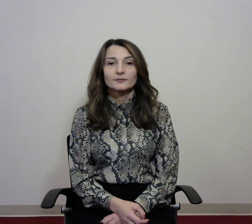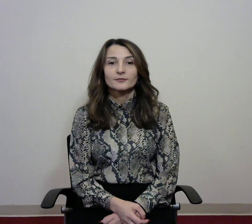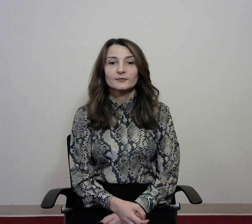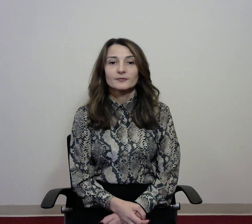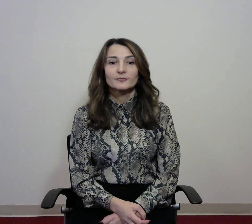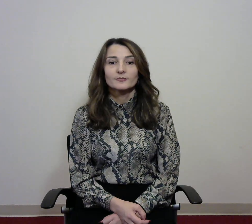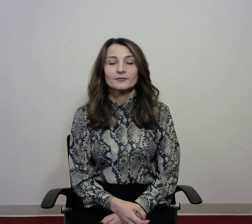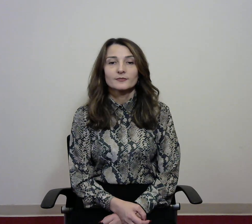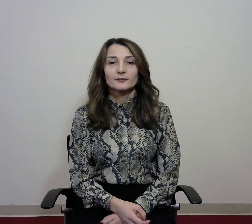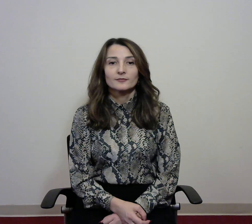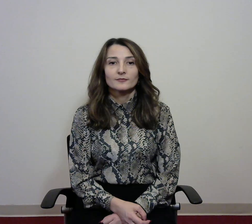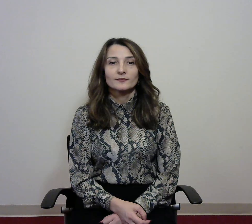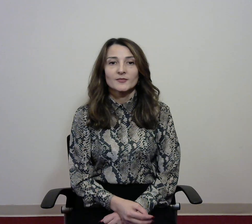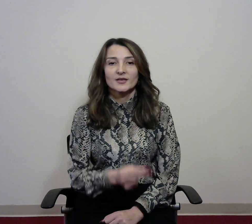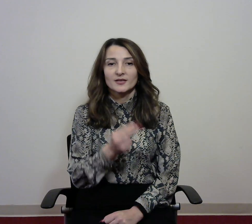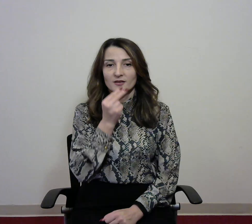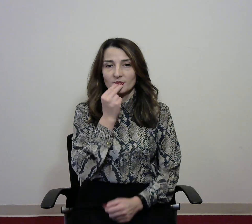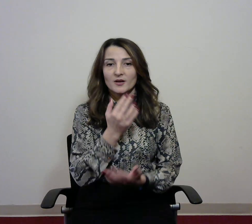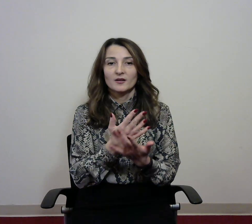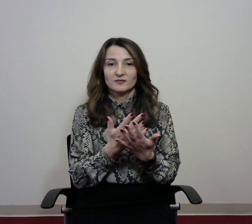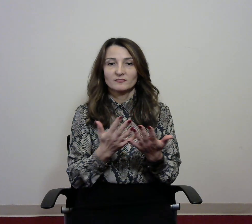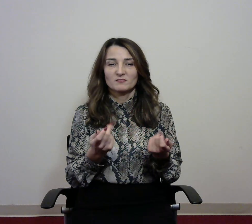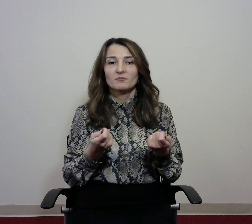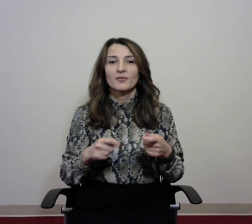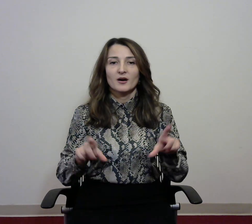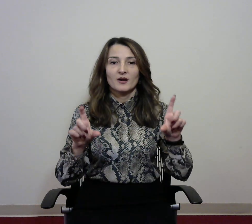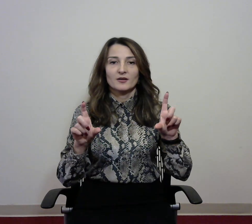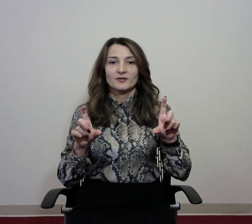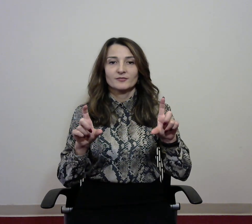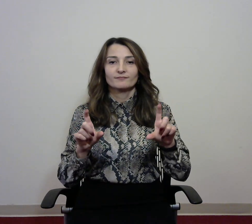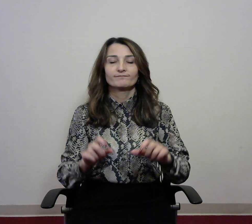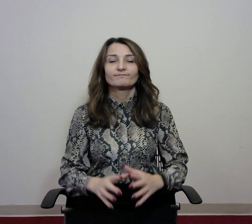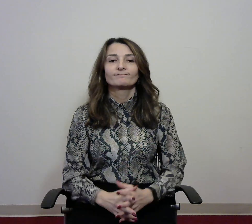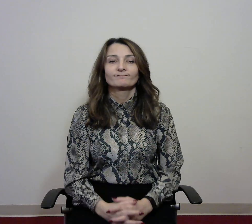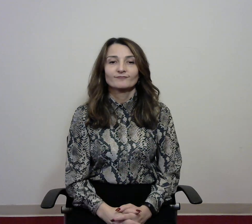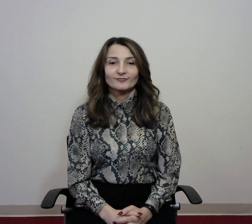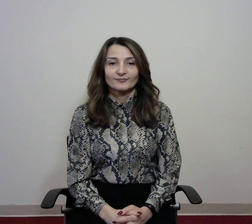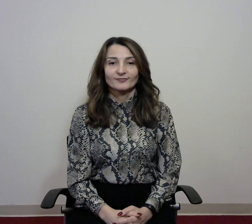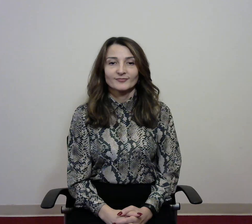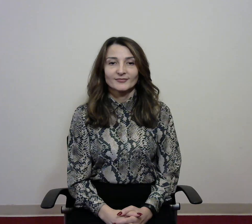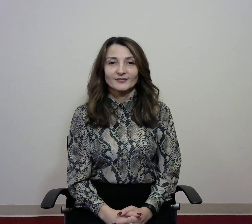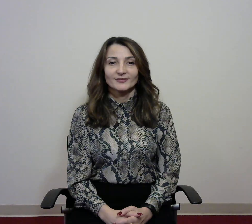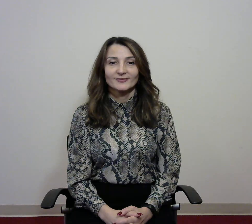Ərzaq bahalaşıb